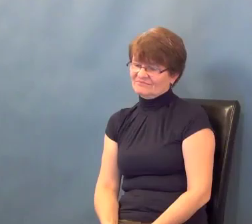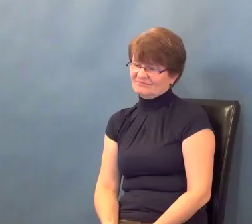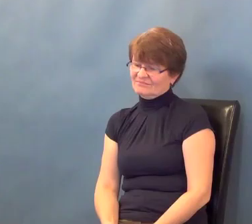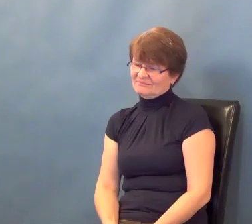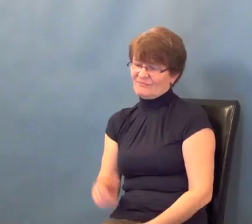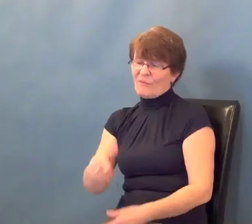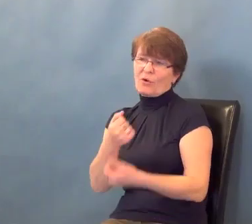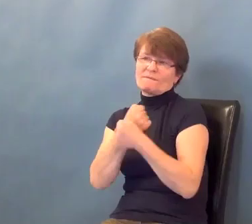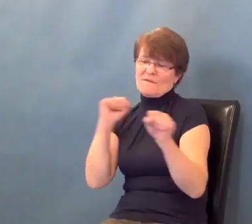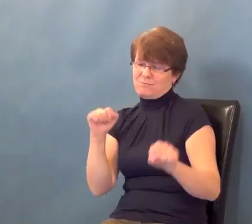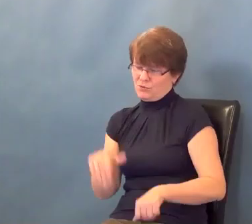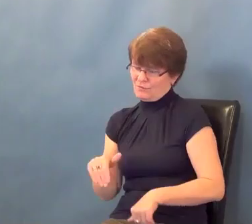Może to spowodować wybuch.